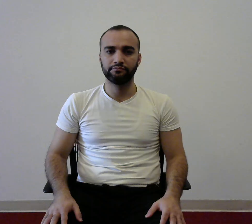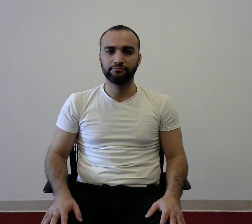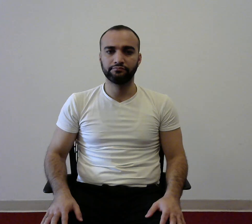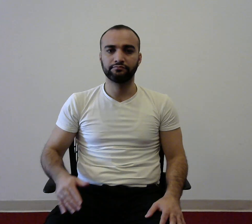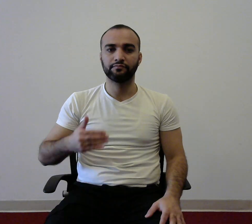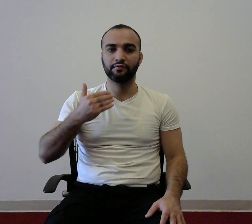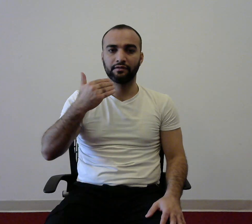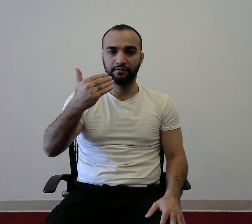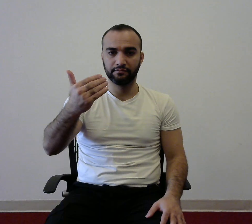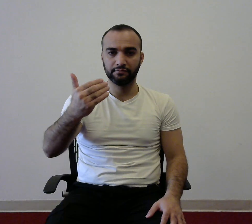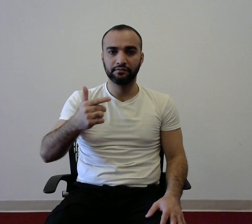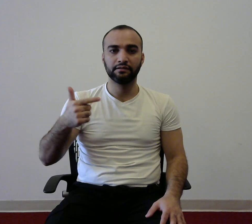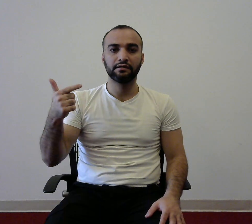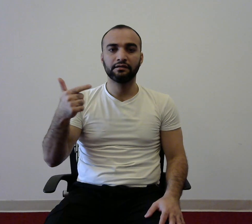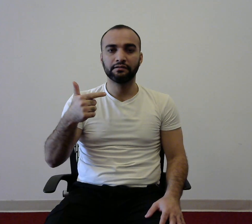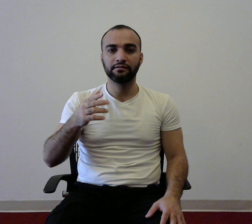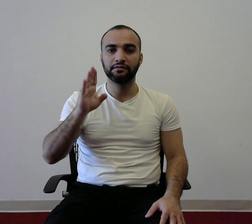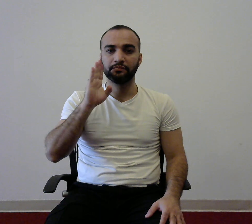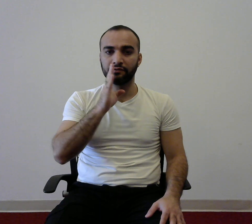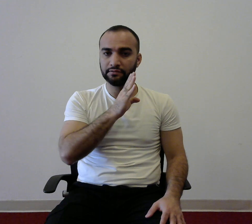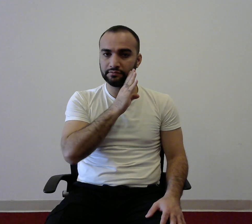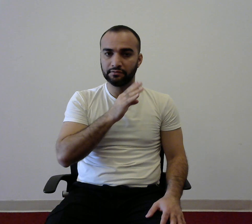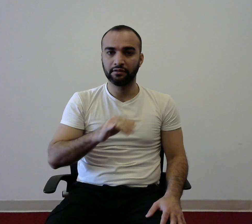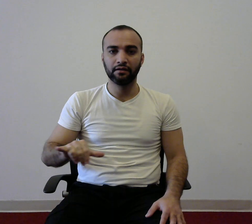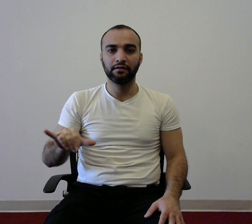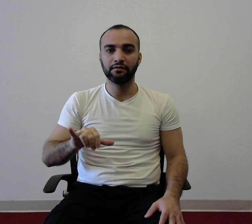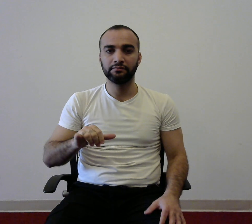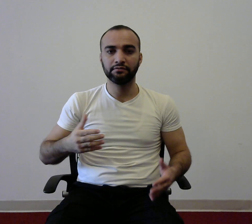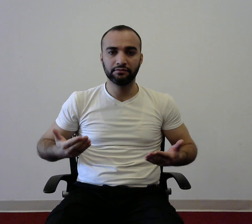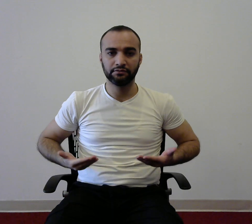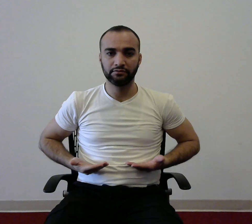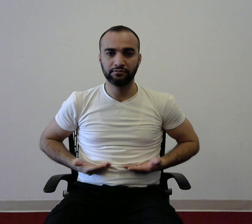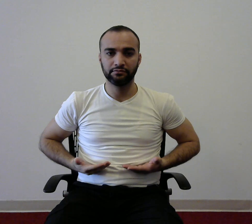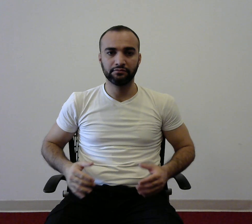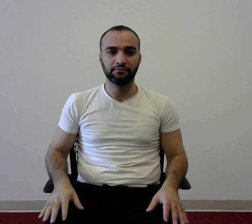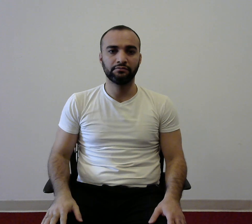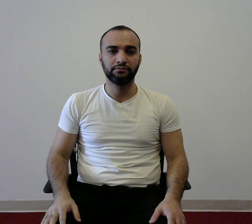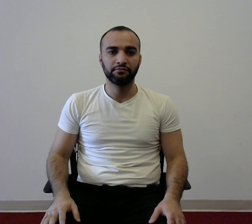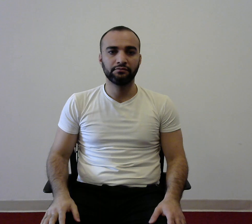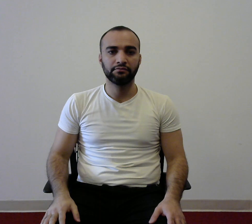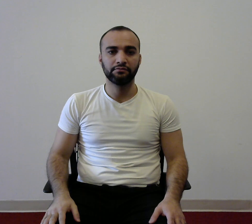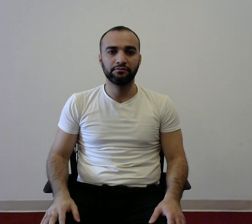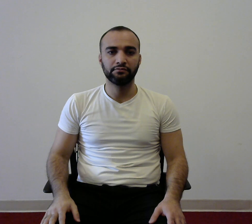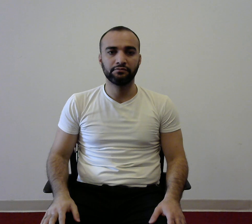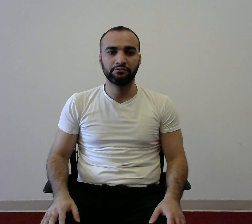Sənin qayınanan harda yaşayır?